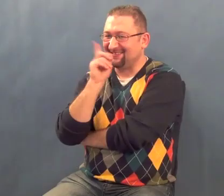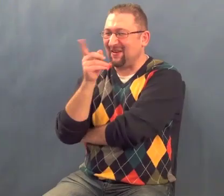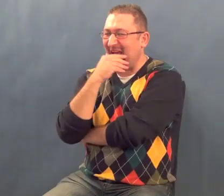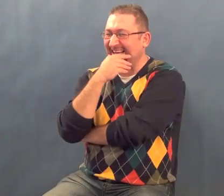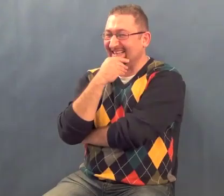Właśnie.